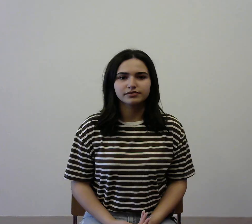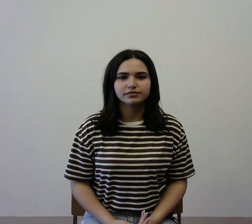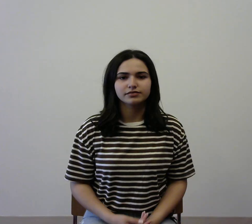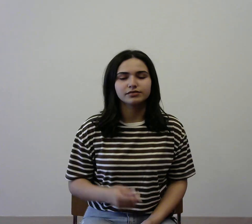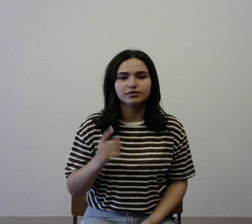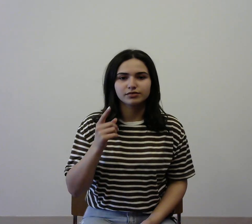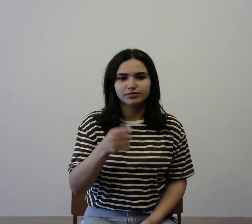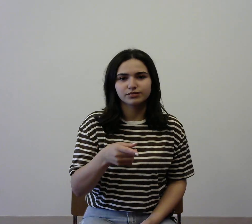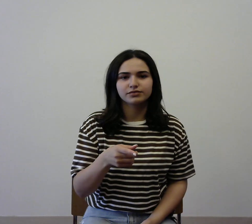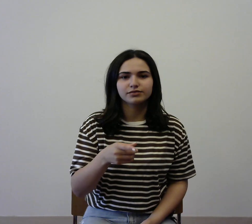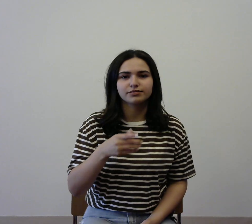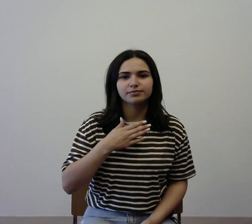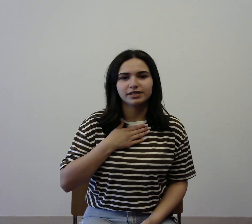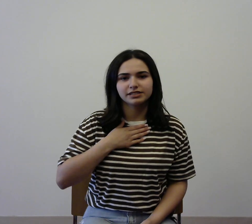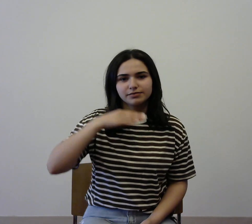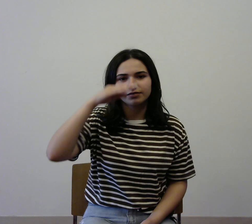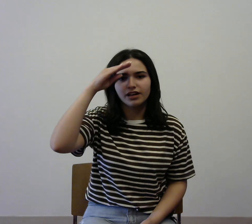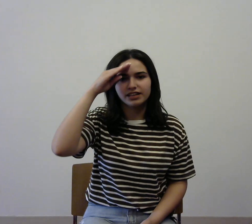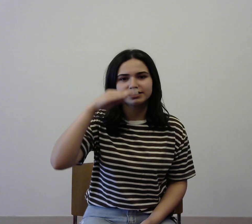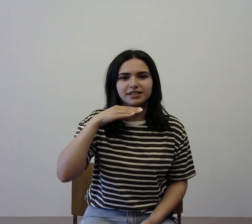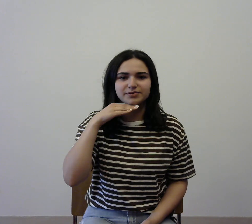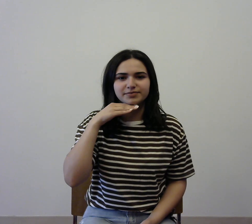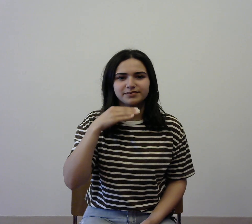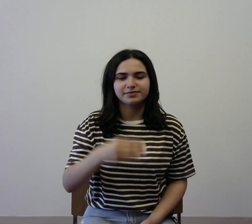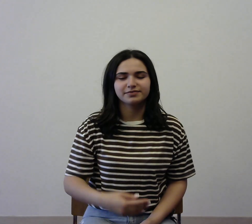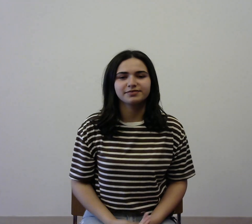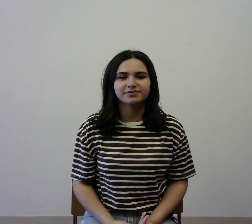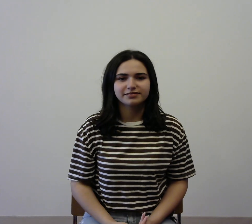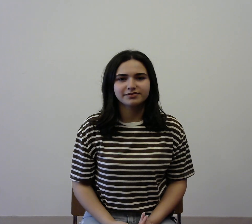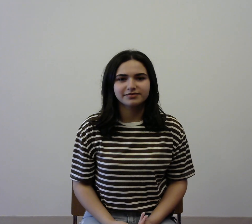Bu mənim atamdır